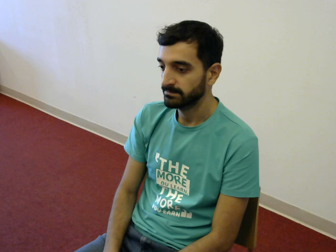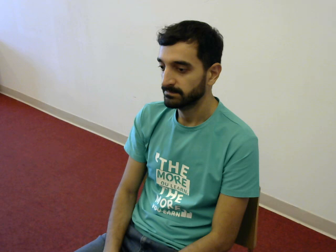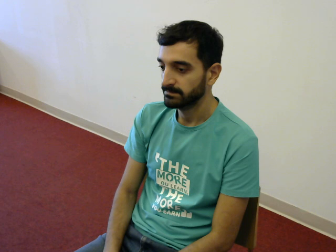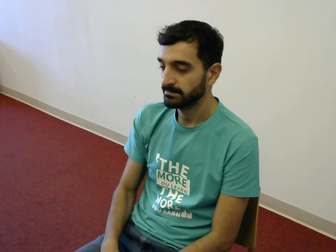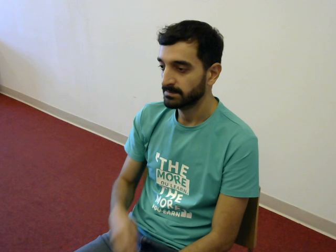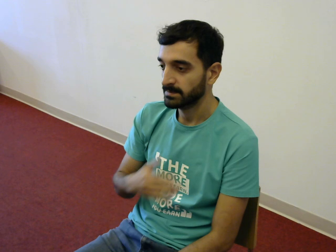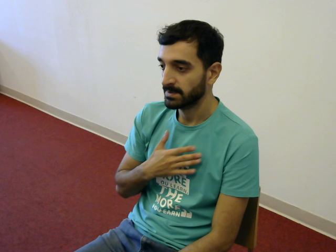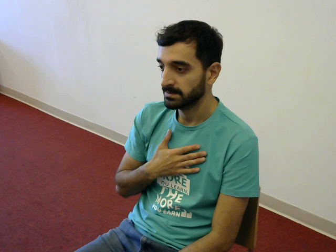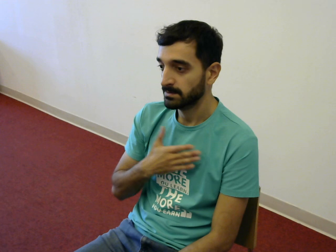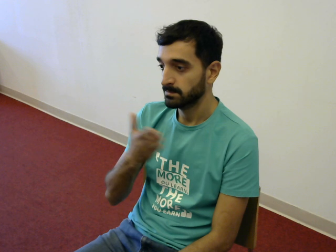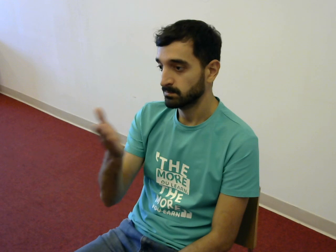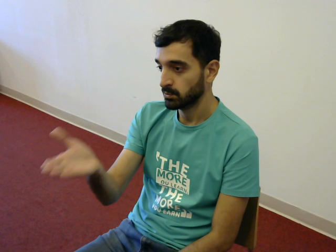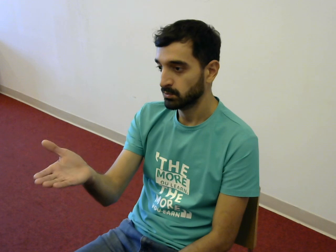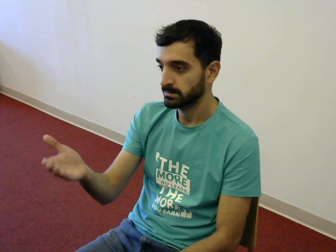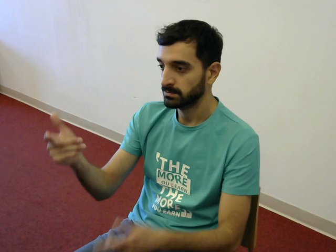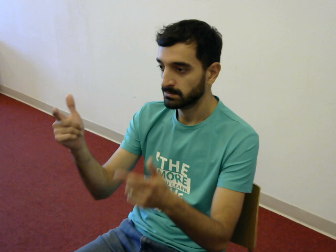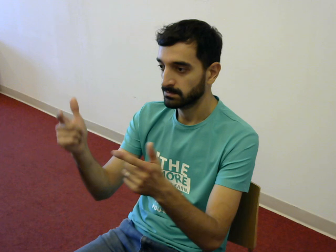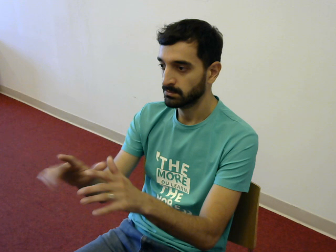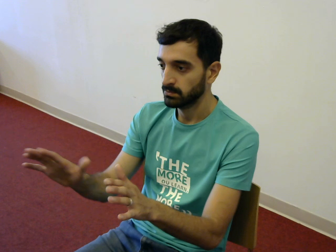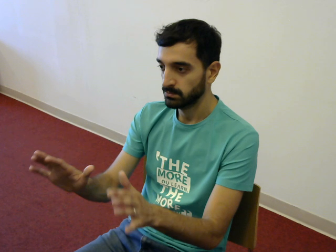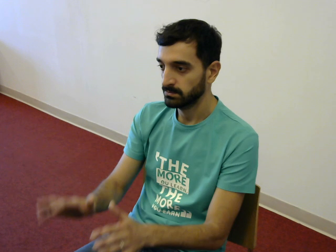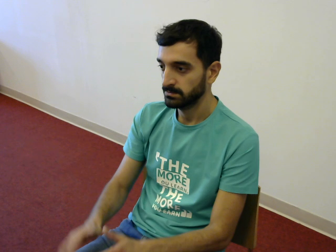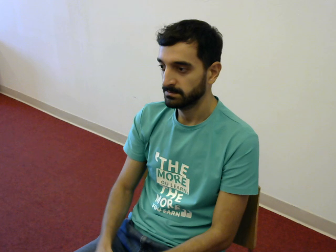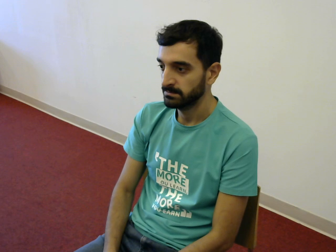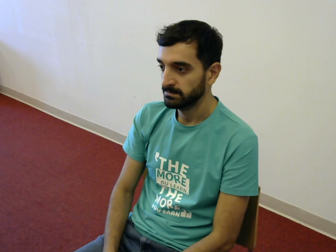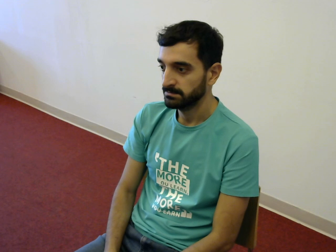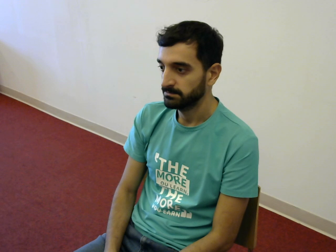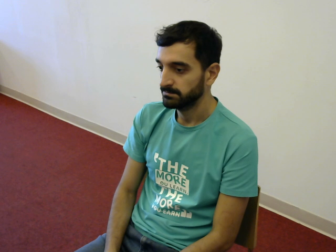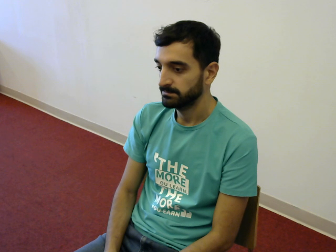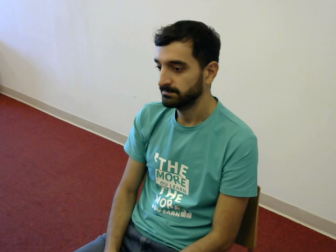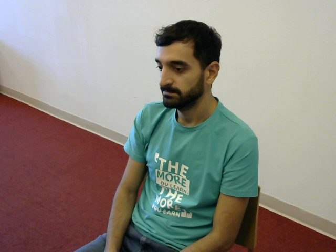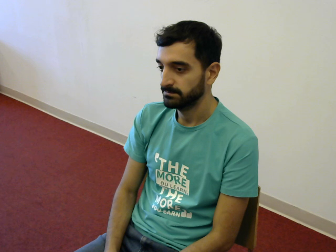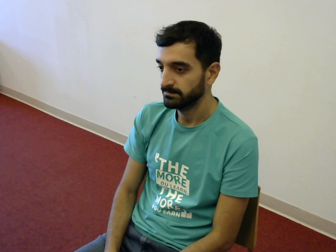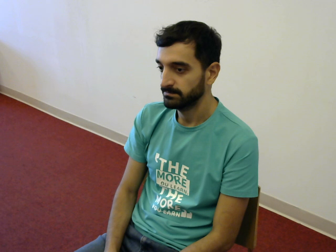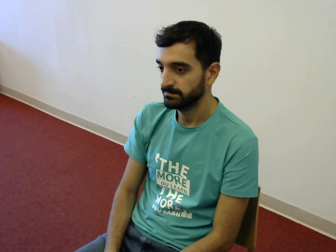Mən bununla razı deyiləm